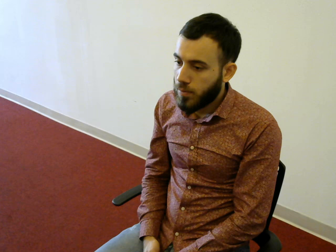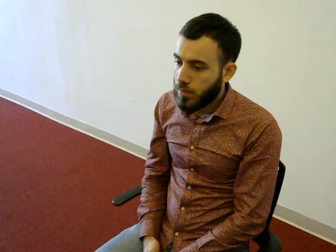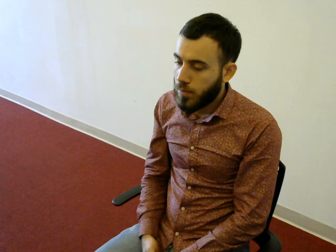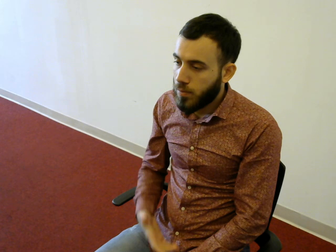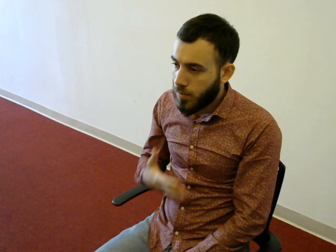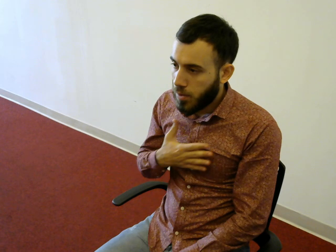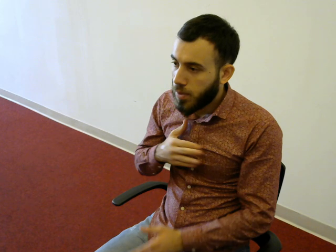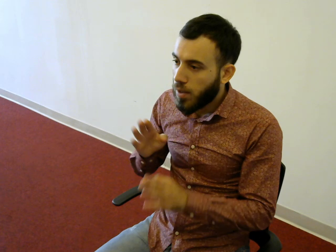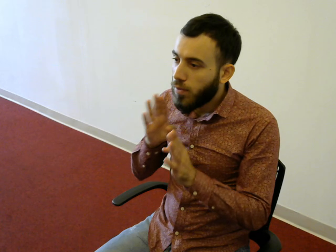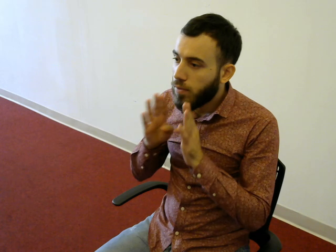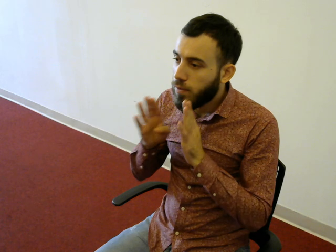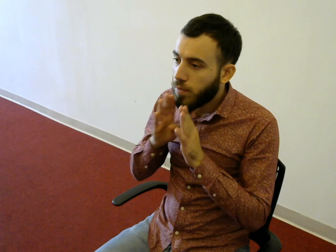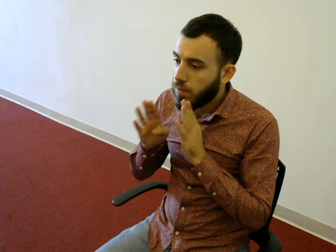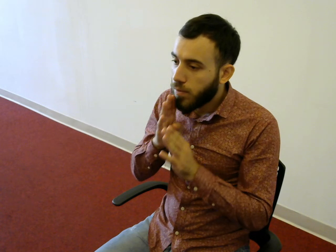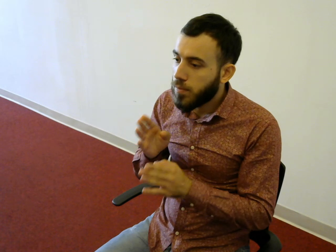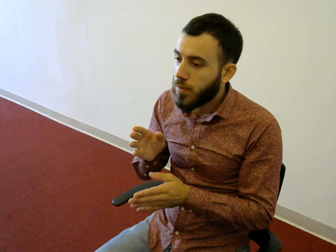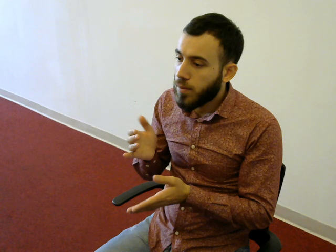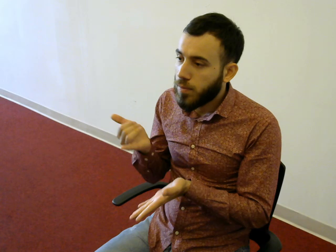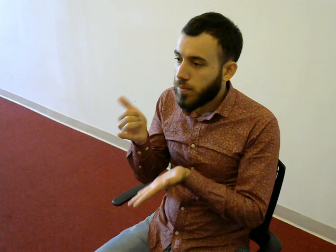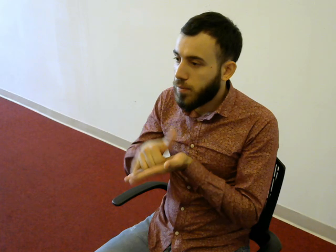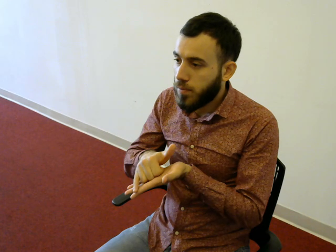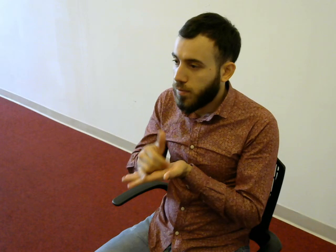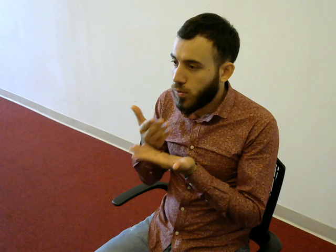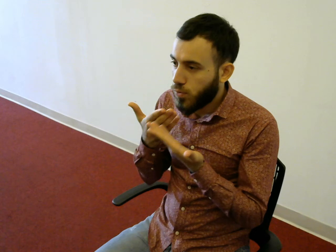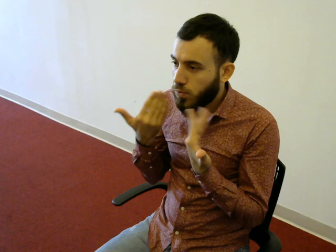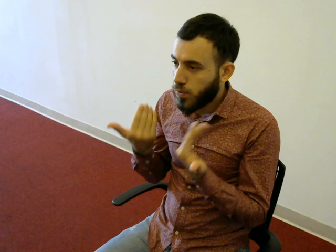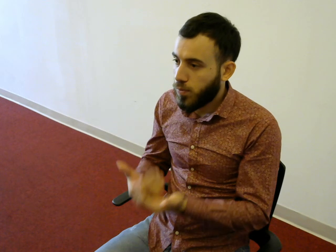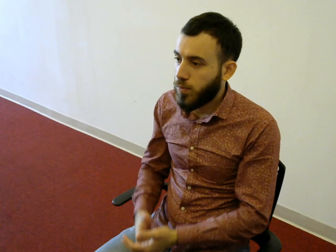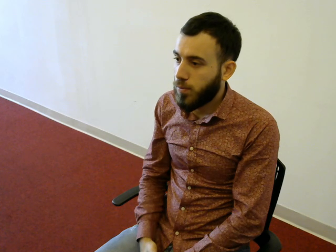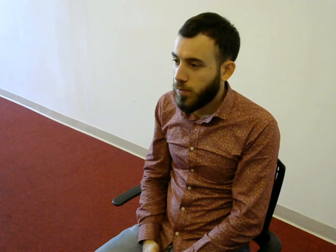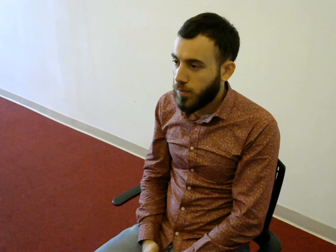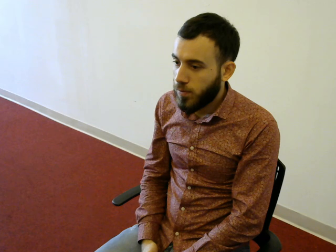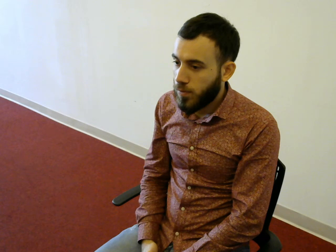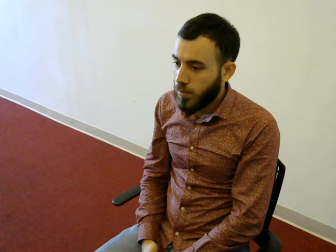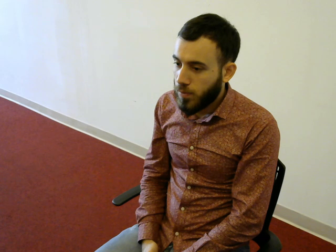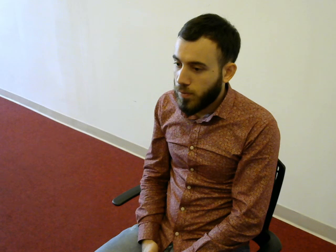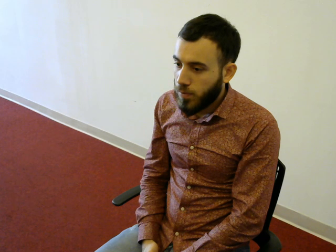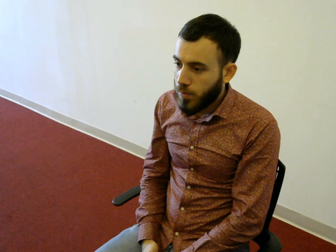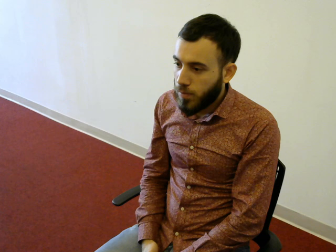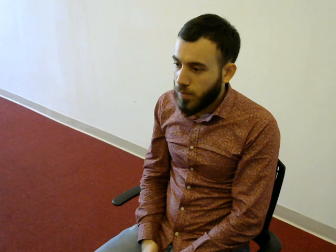Mənim Facebook hesabım yoxdur